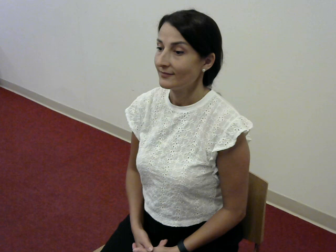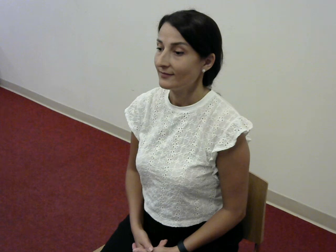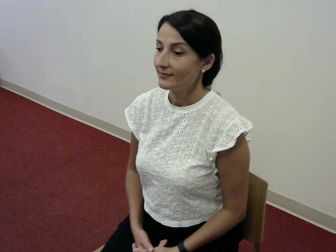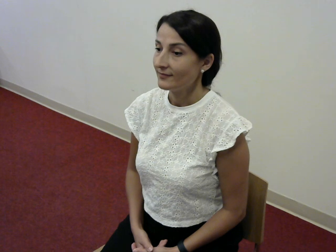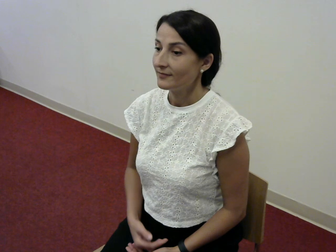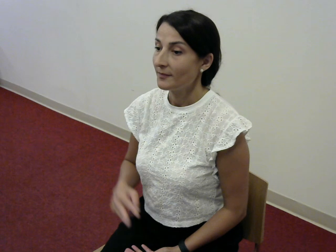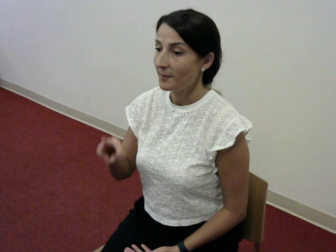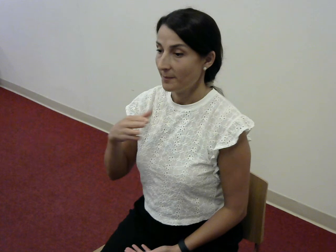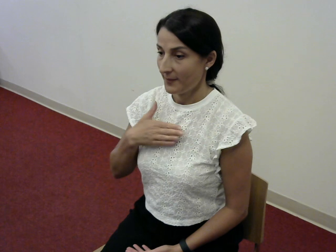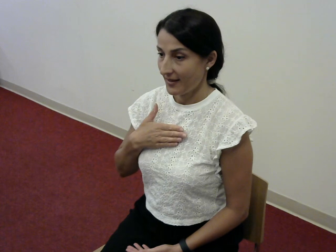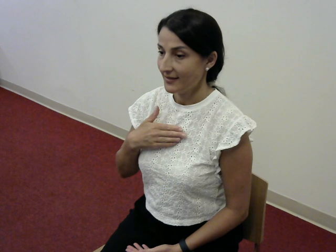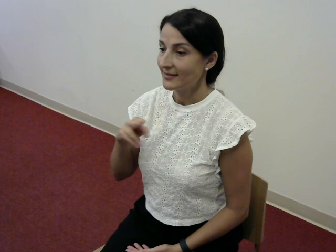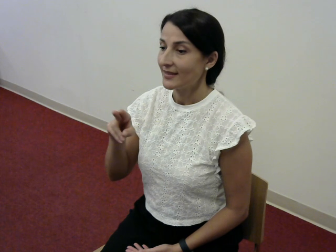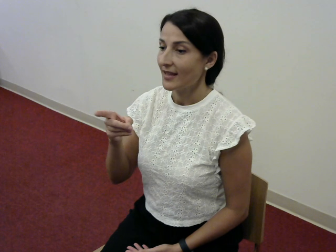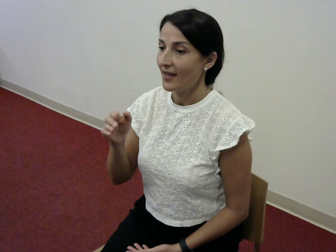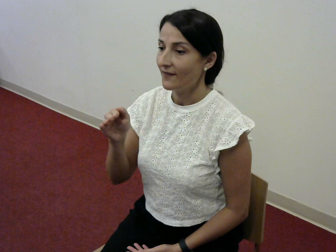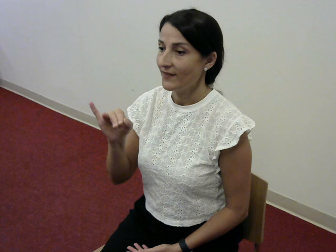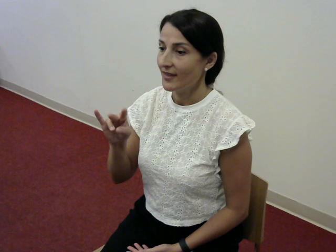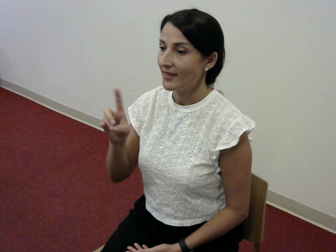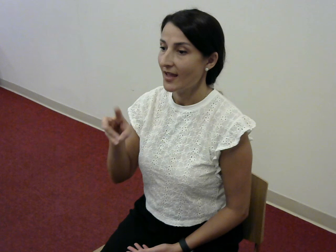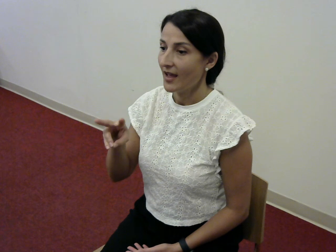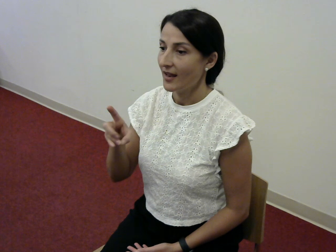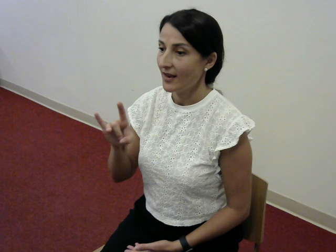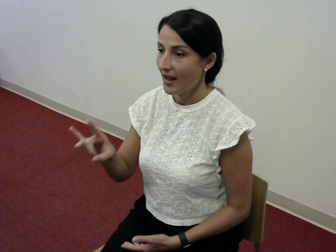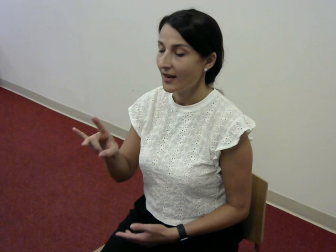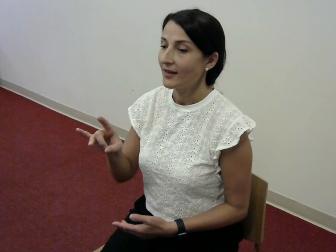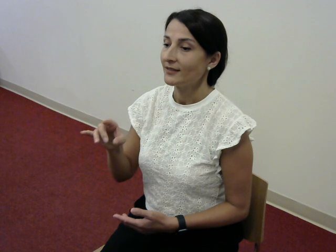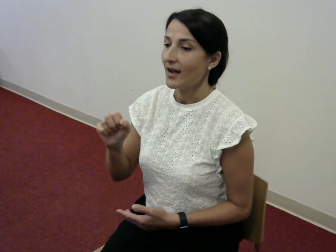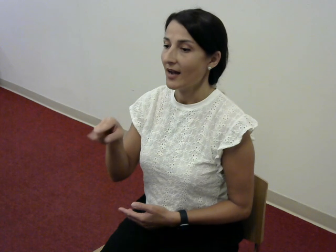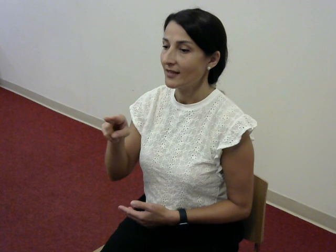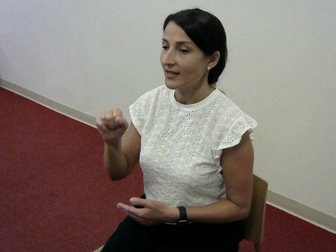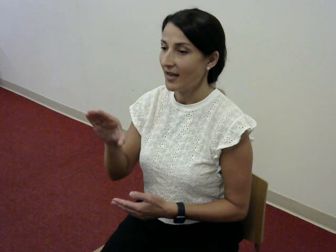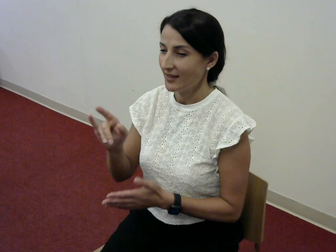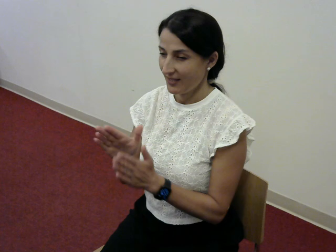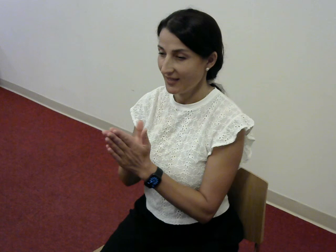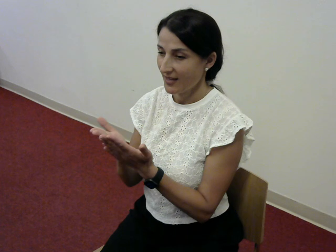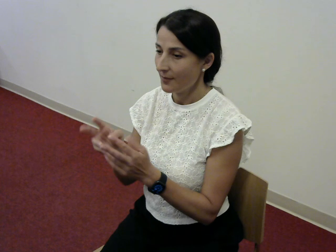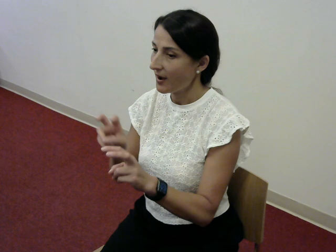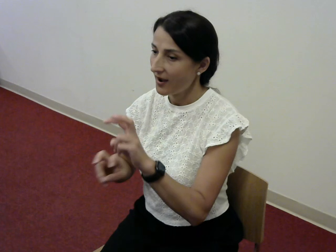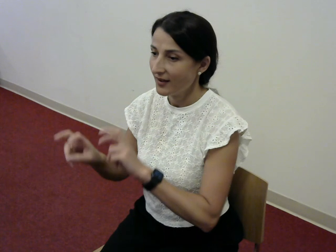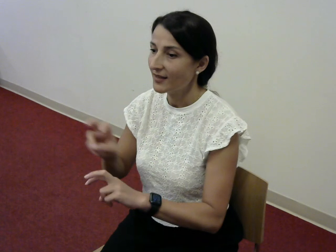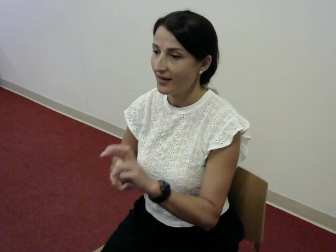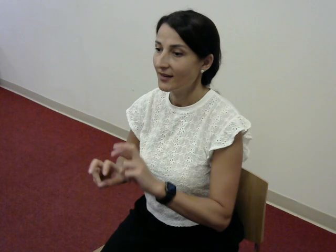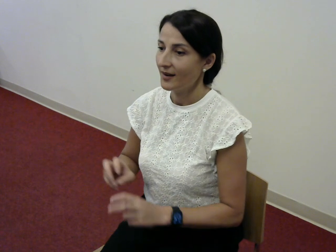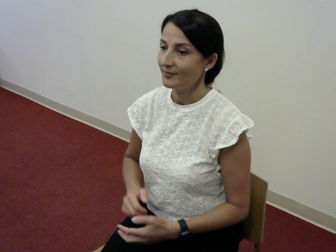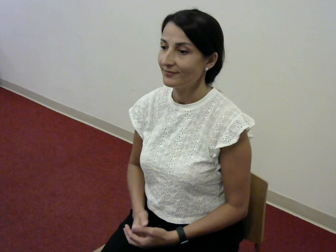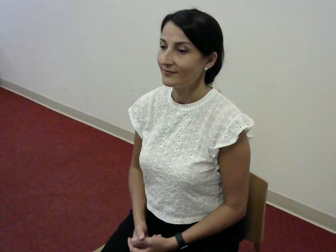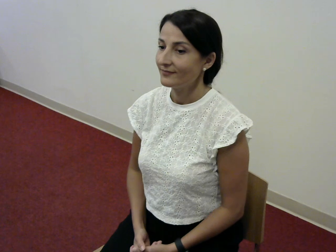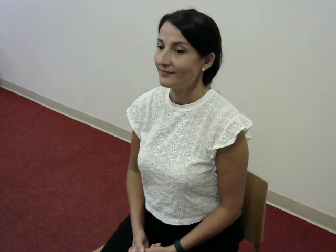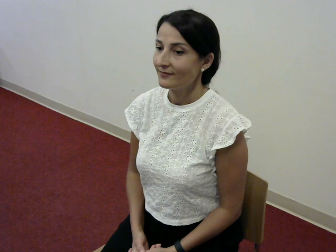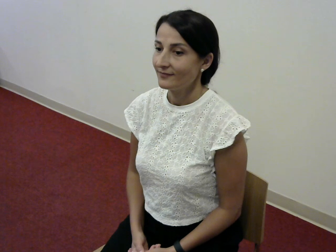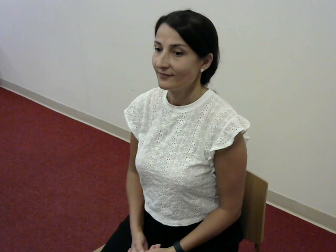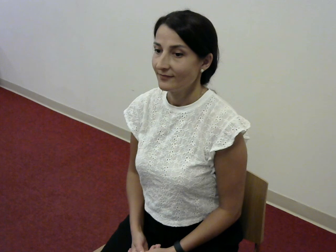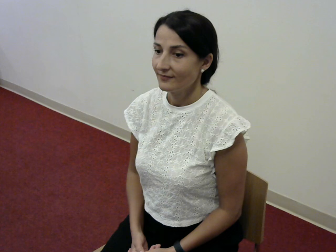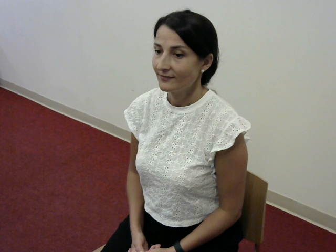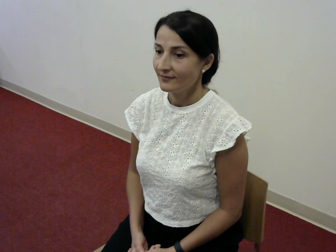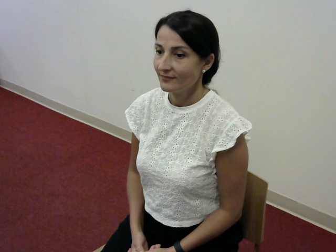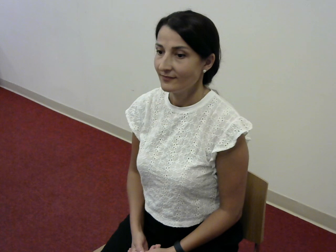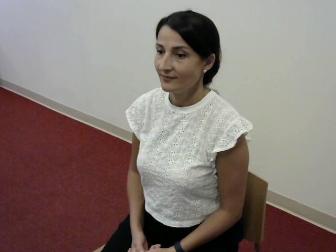Mən "Dəfinələr Adası" kitabını axtarıram